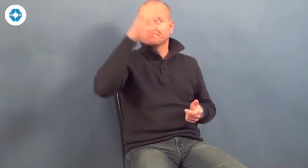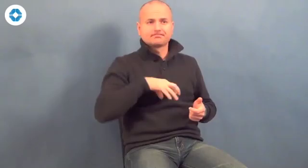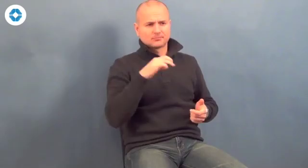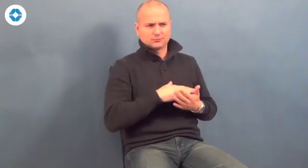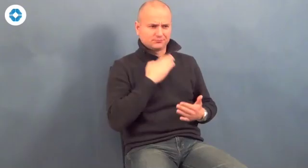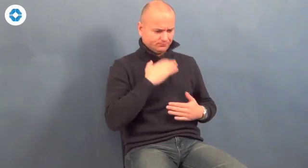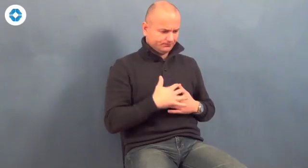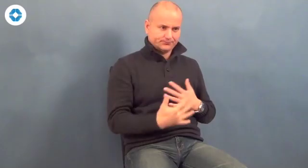Już nazrywał ich pełno.